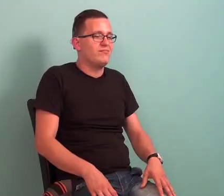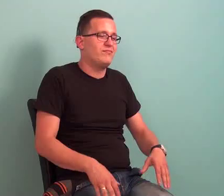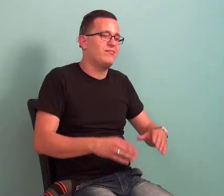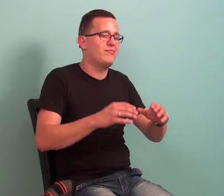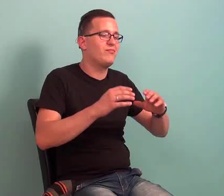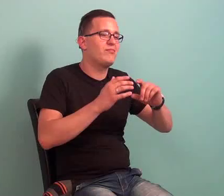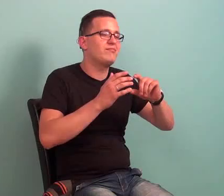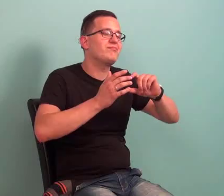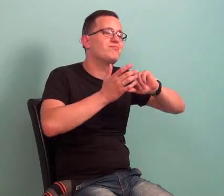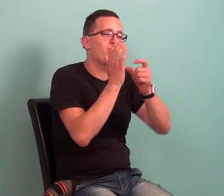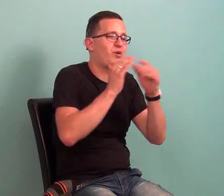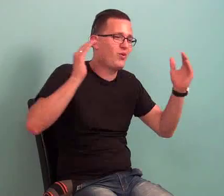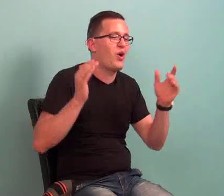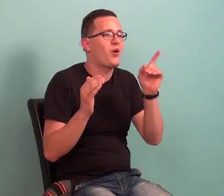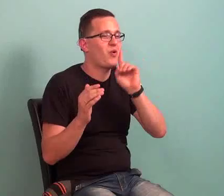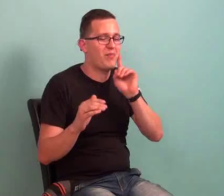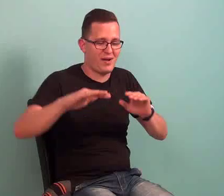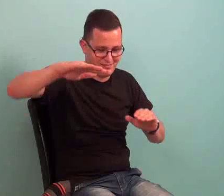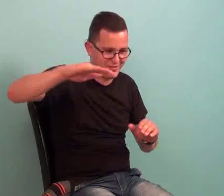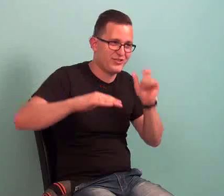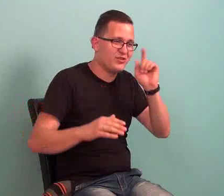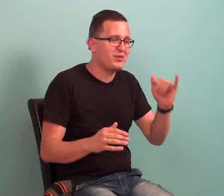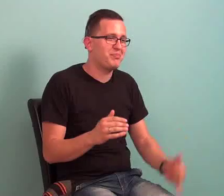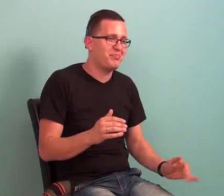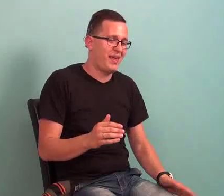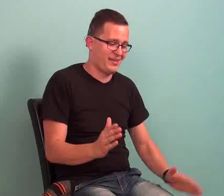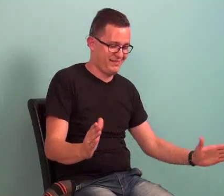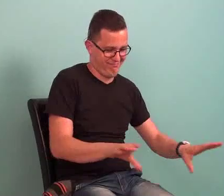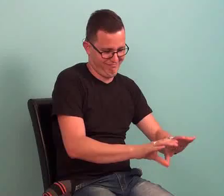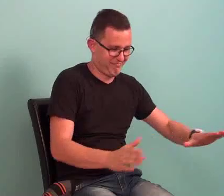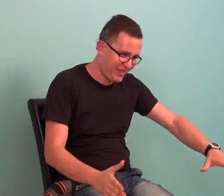Duży pokój, mały chłopiec i mały pies.